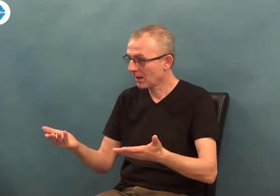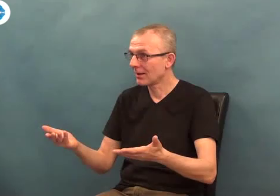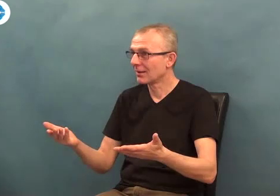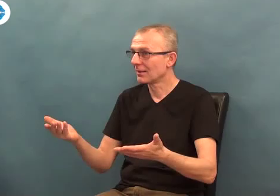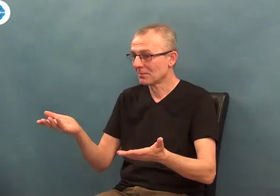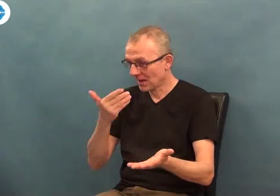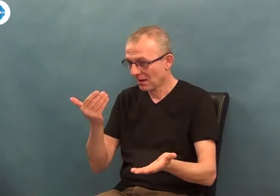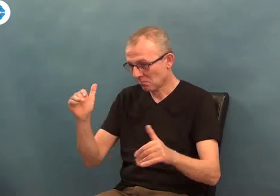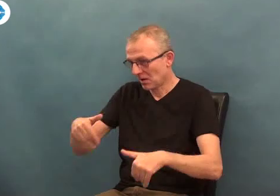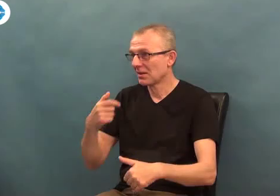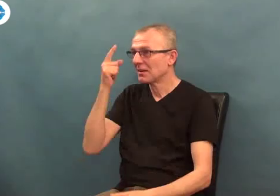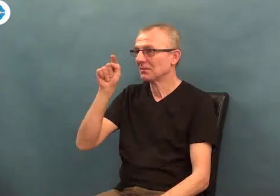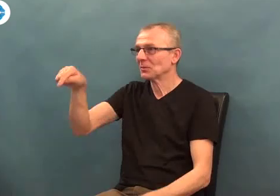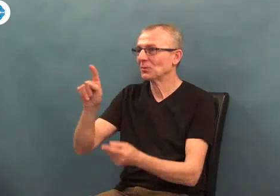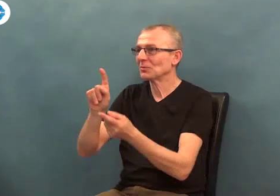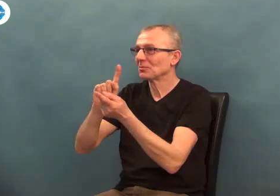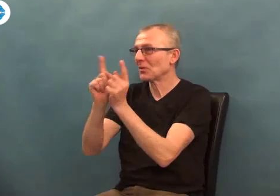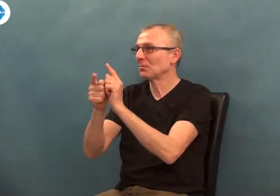Nie mam, mogę rano przyjść do ciebie, spotkać się o szóstej.